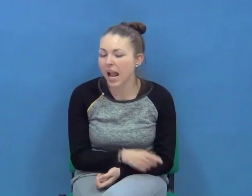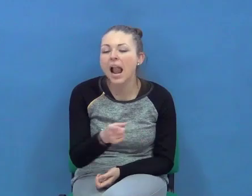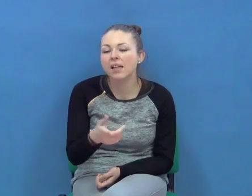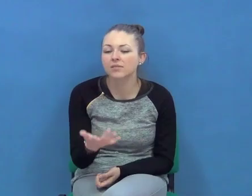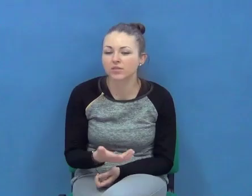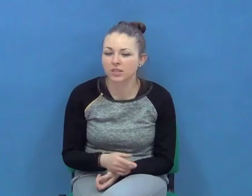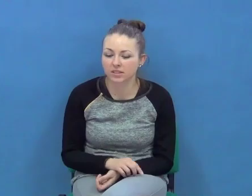Ale gdzie?